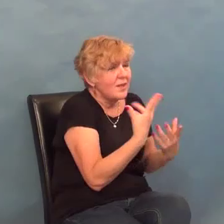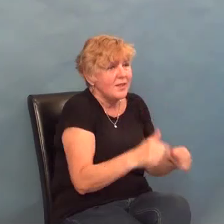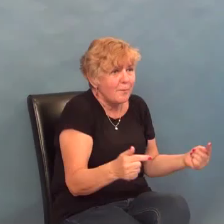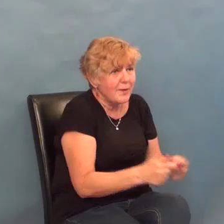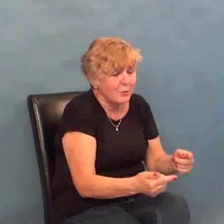I koniec.